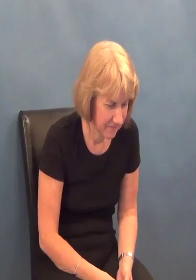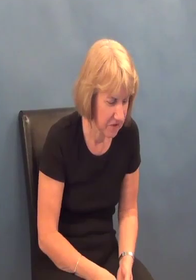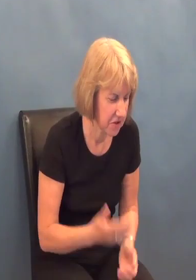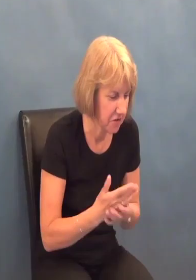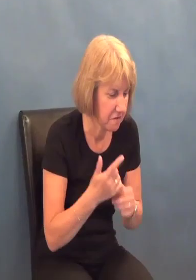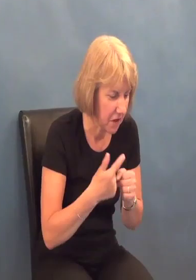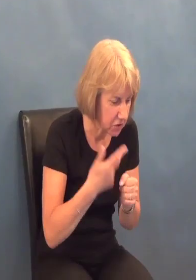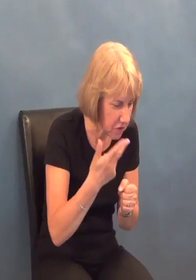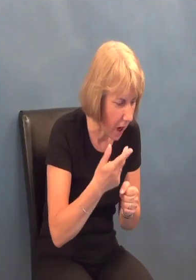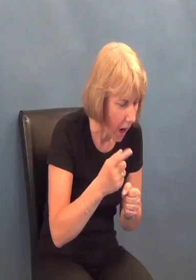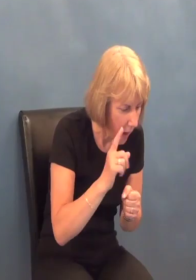Tylko dwudziestego trzeciego.